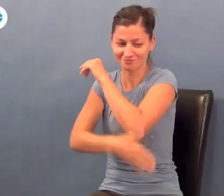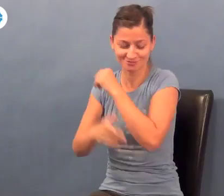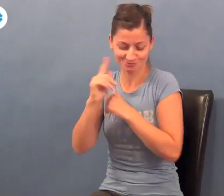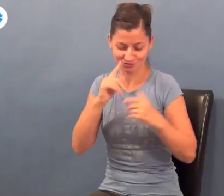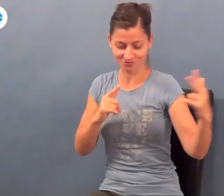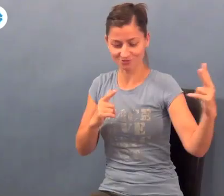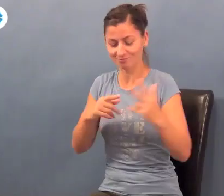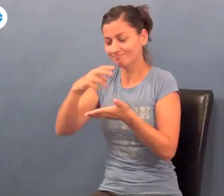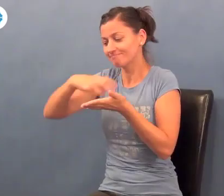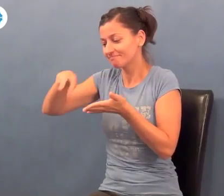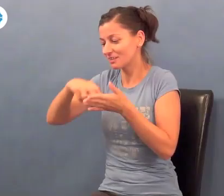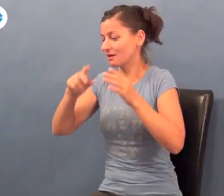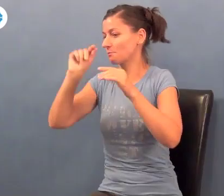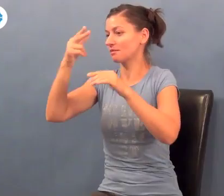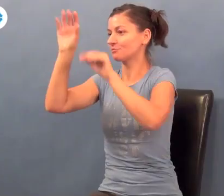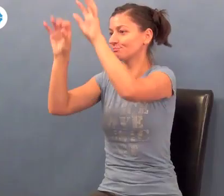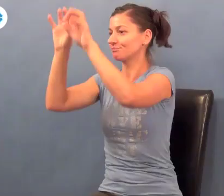Trzech chłopców idzie, pan nadal zrywa na drzewie.